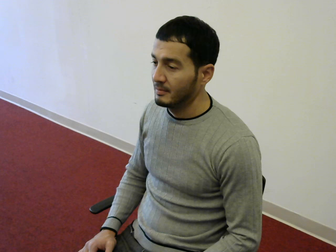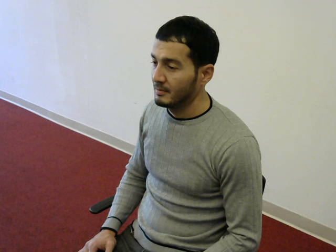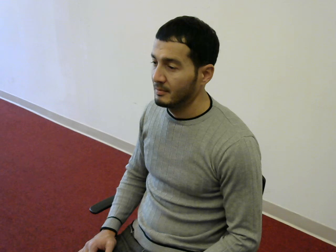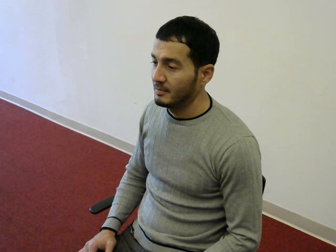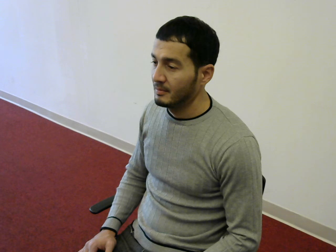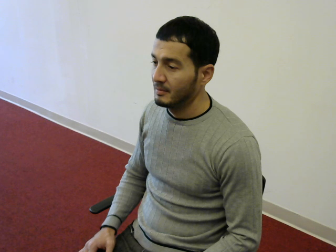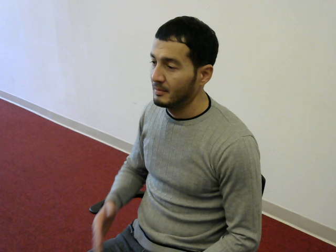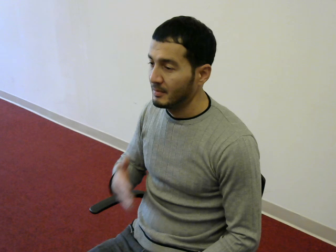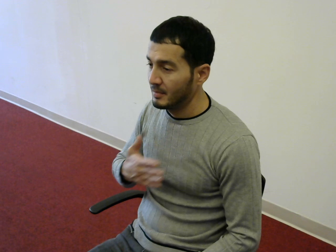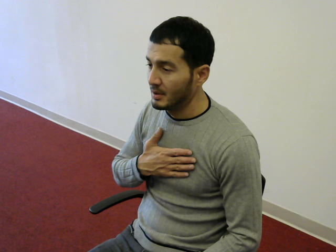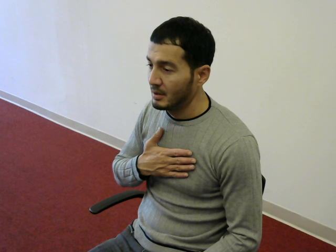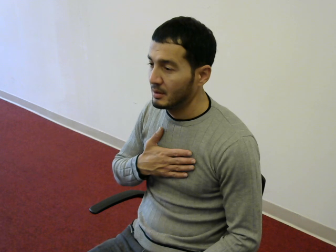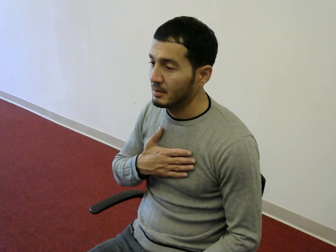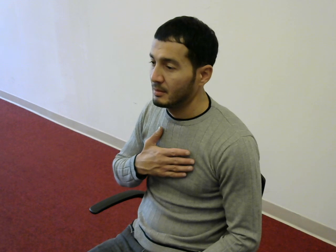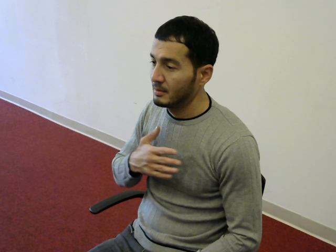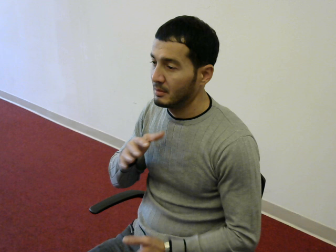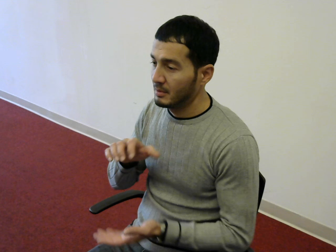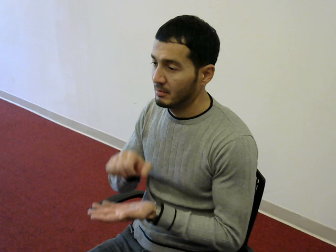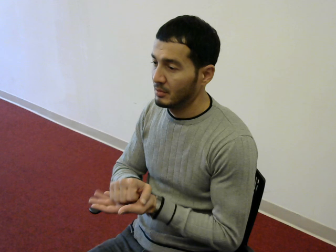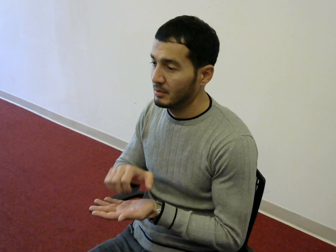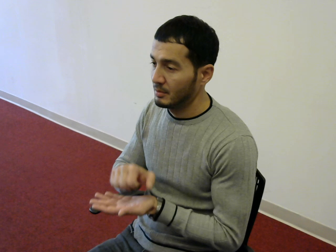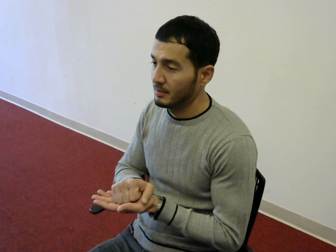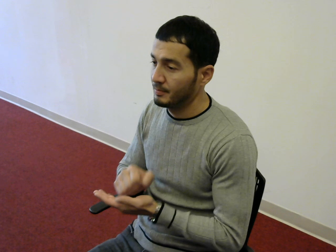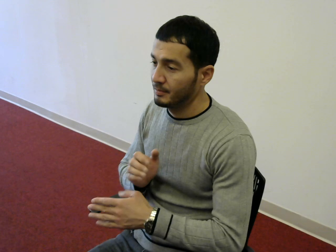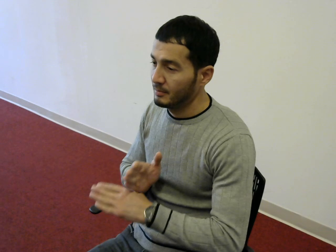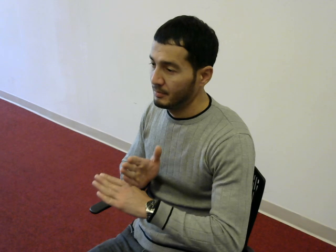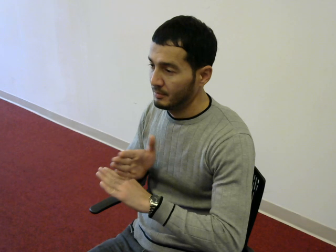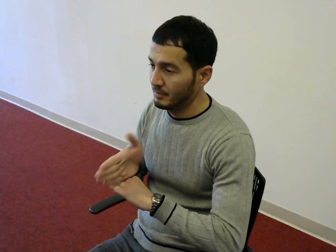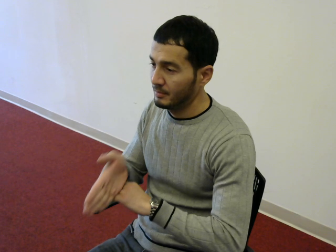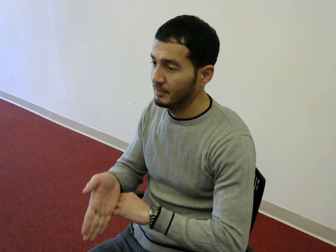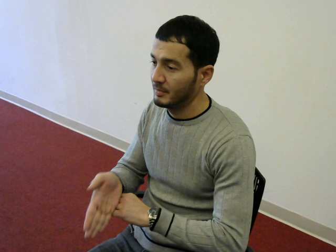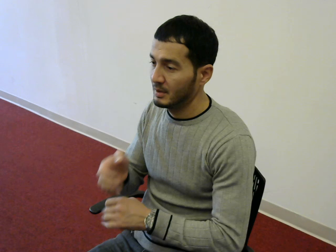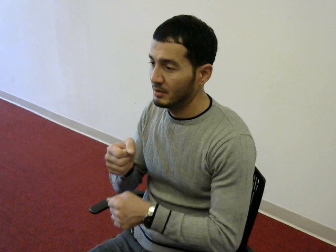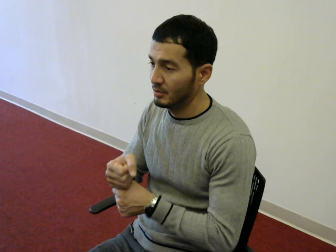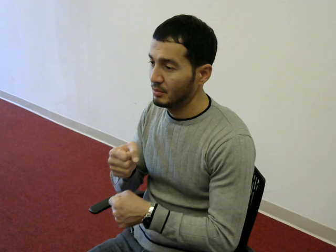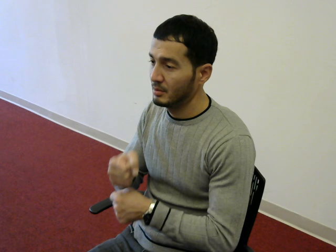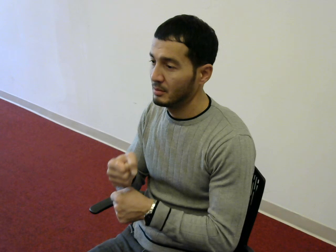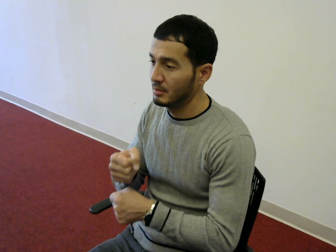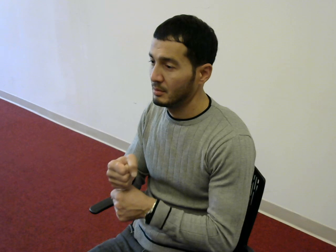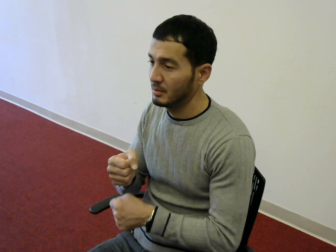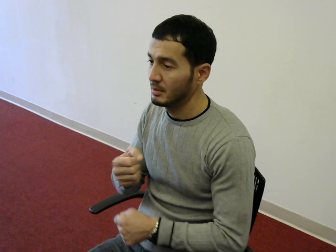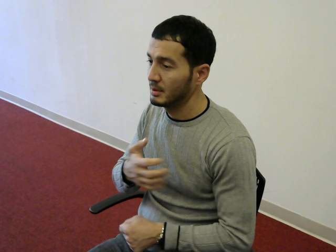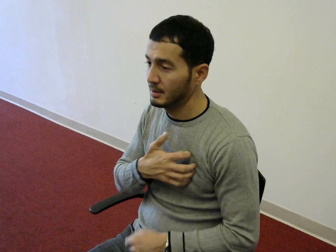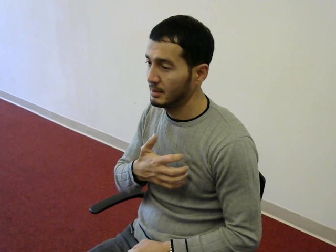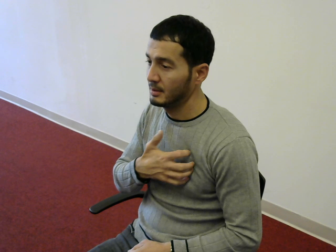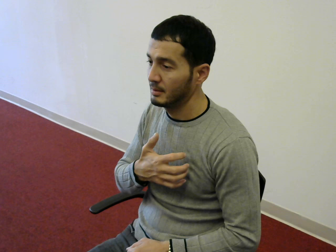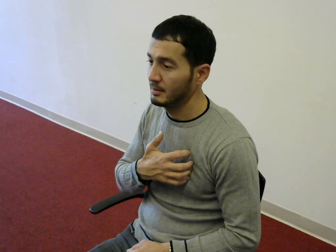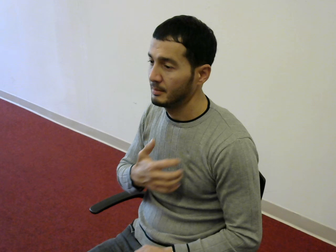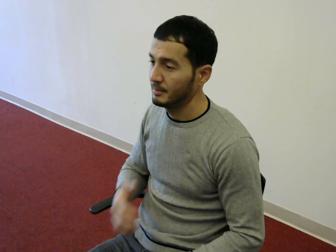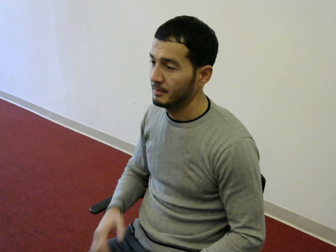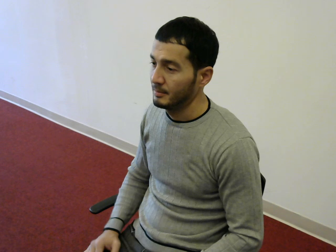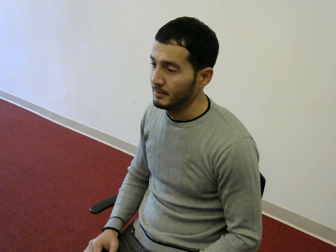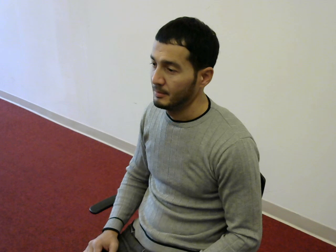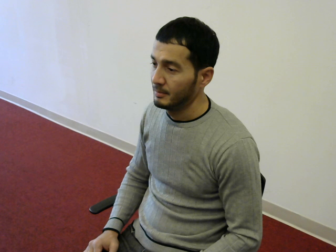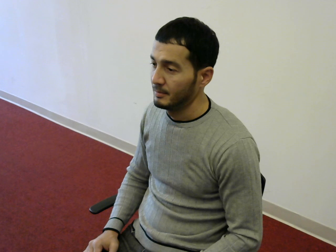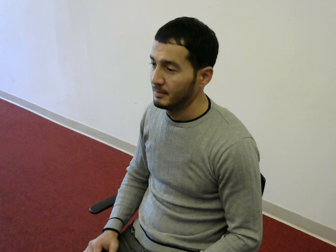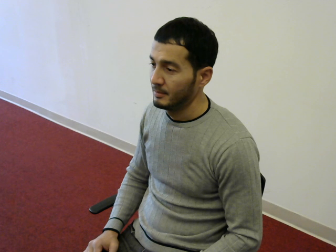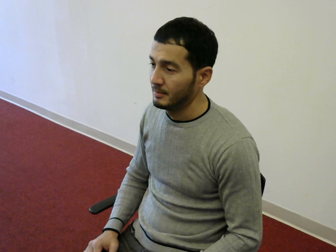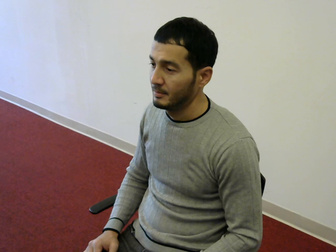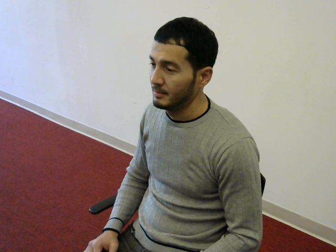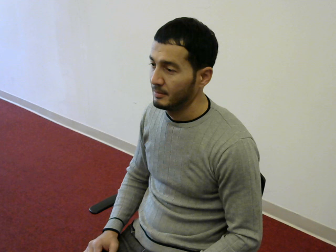Mən məşğulluğa müraciət etmək istəyirəm